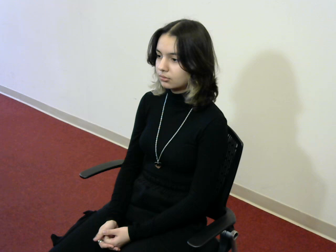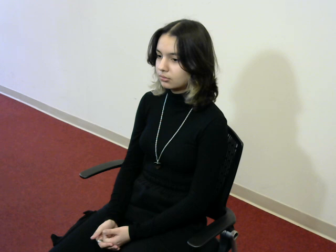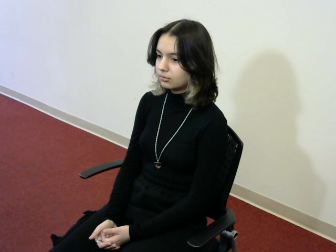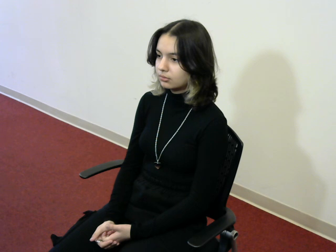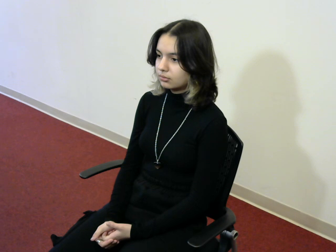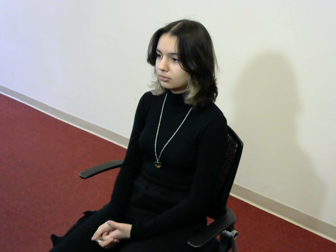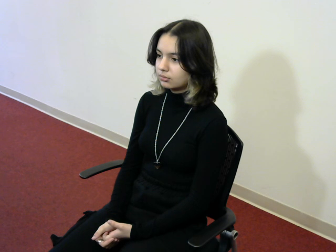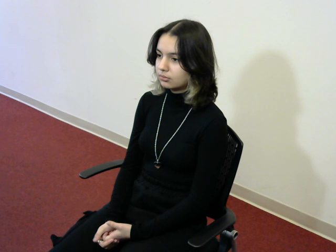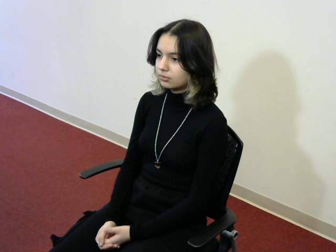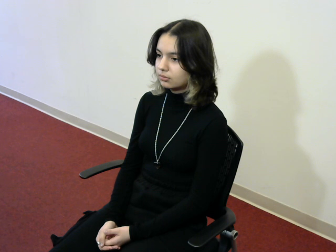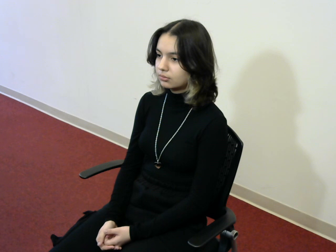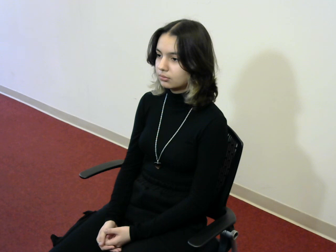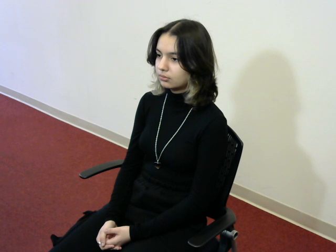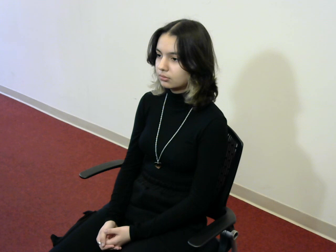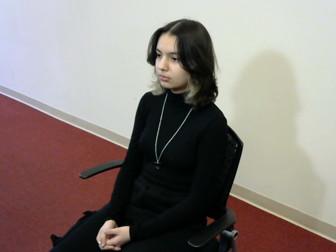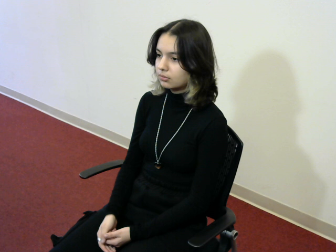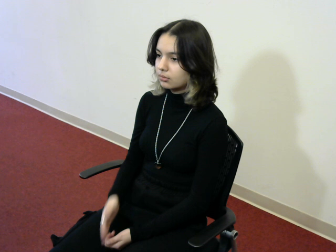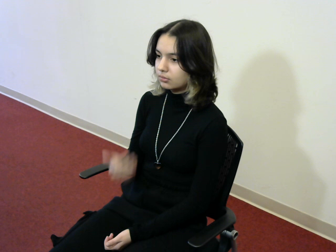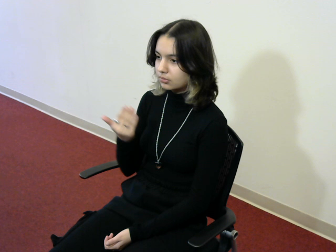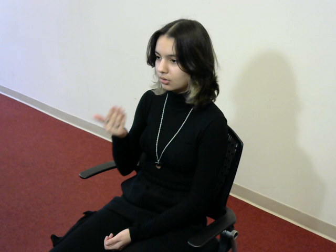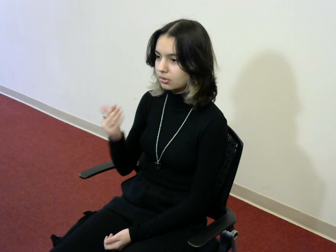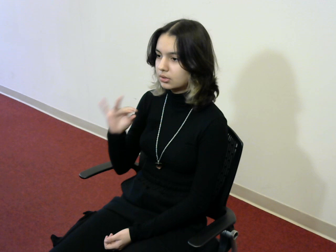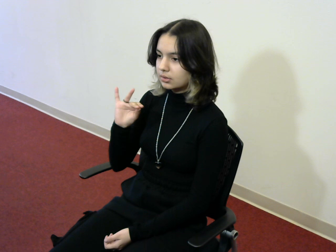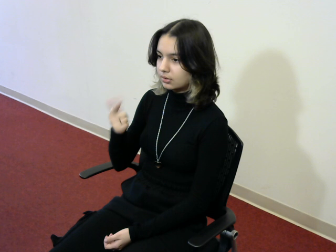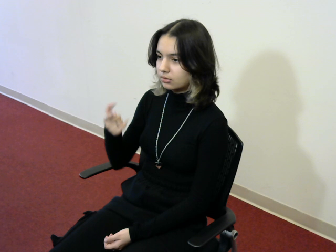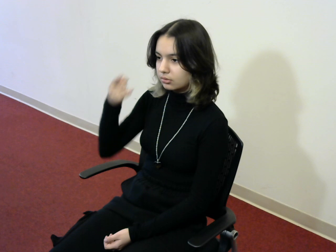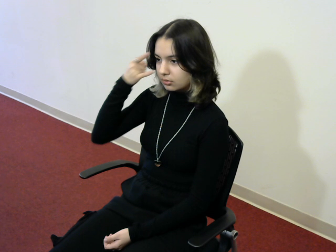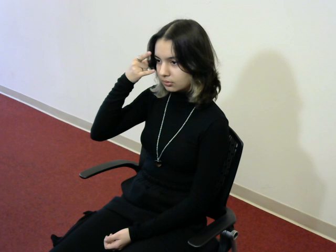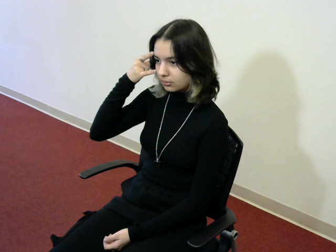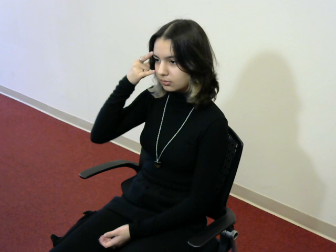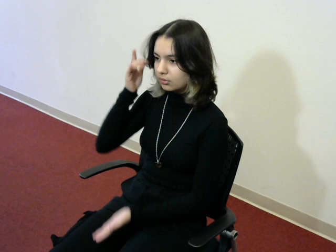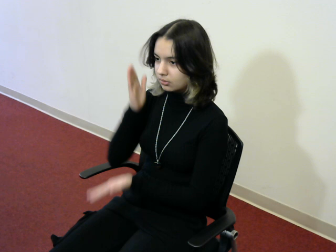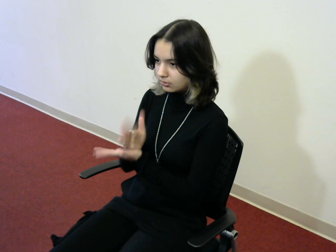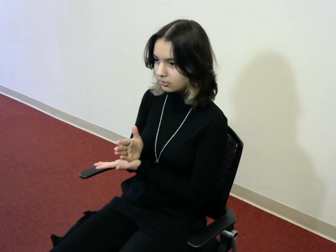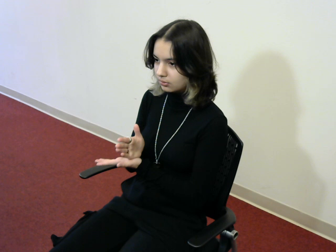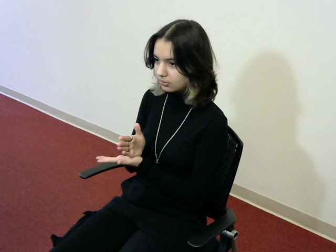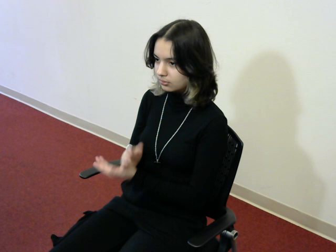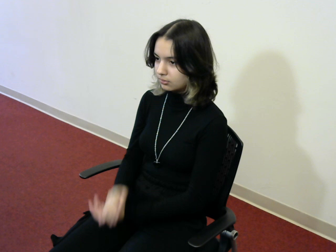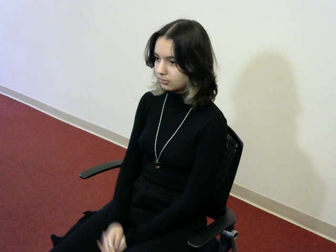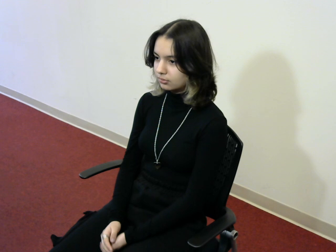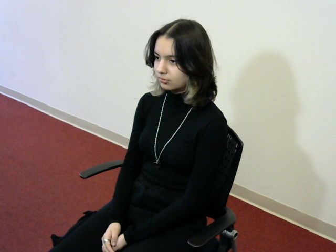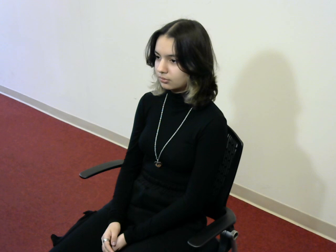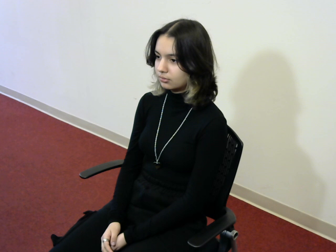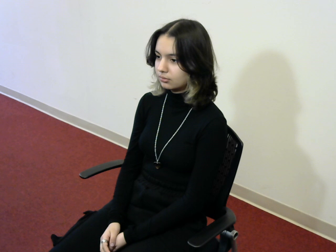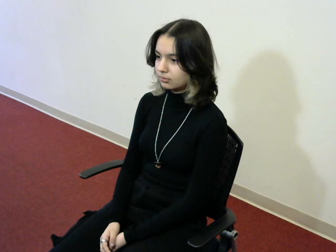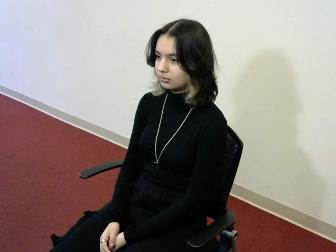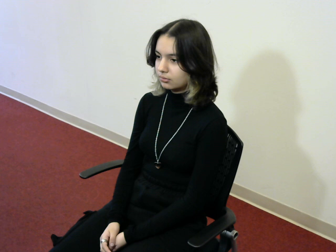Sənin instagramın var?